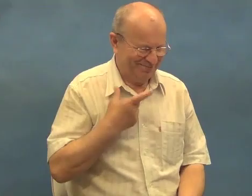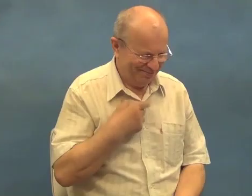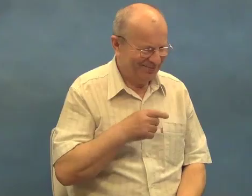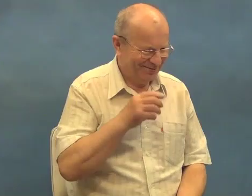Aha.